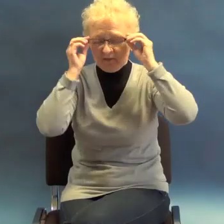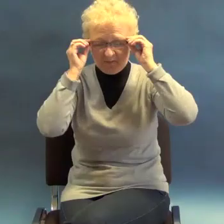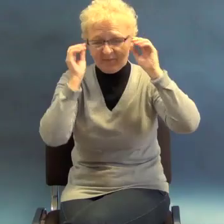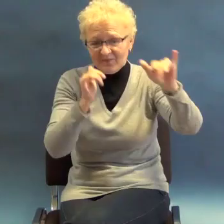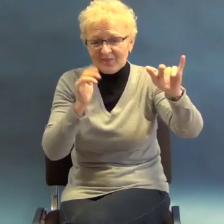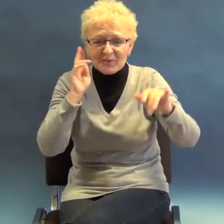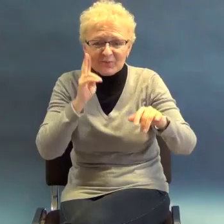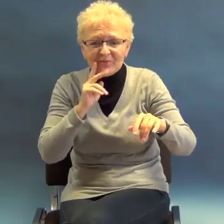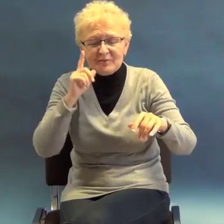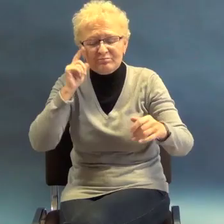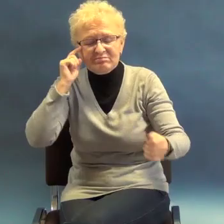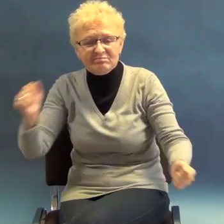W środku był Głuchy, który mocno spał.